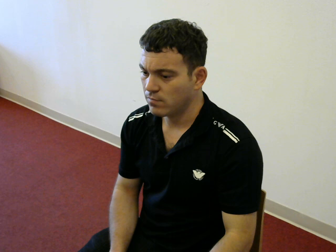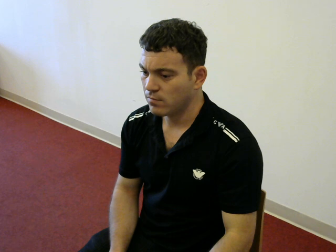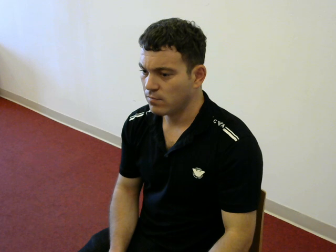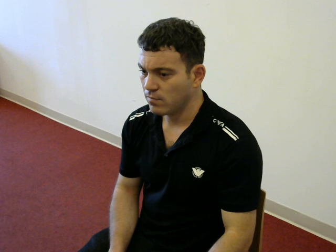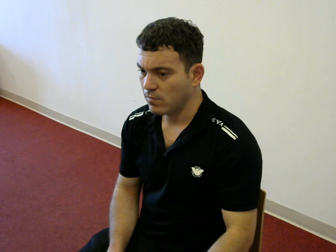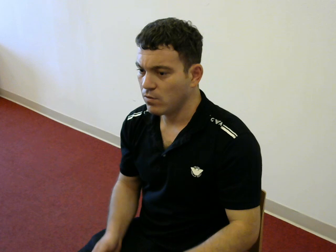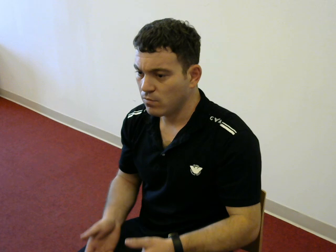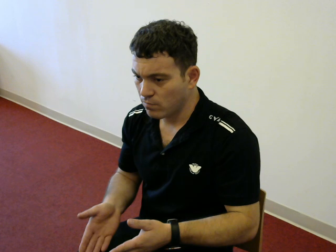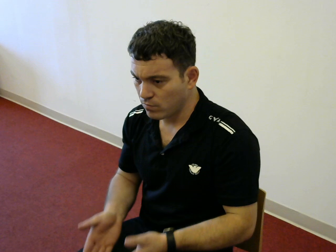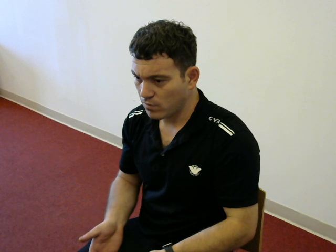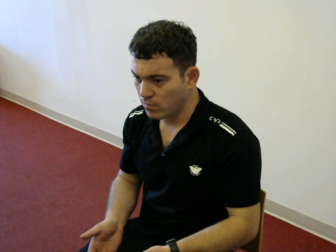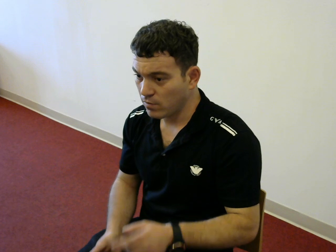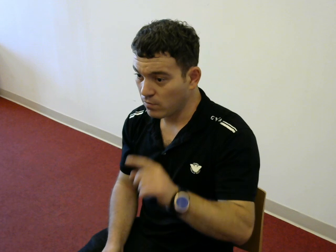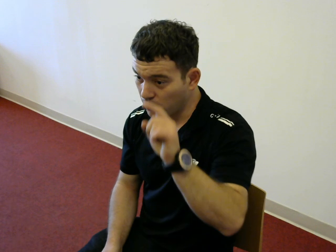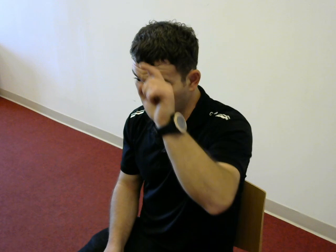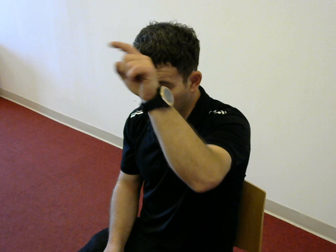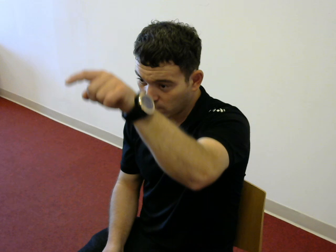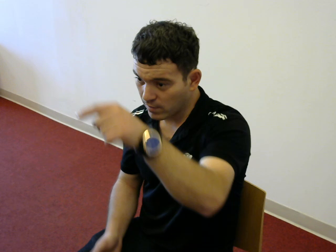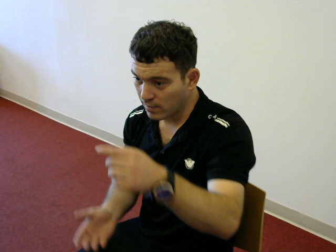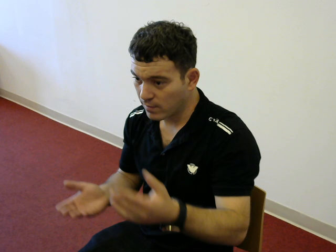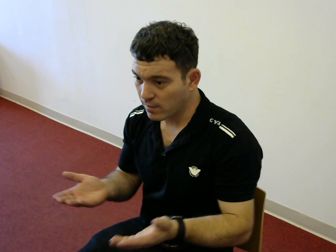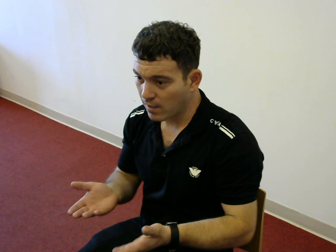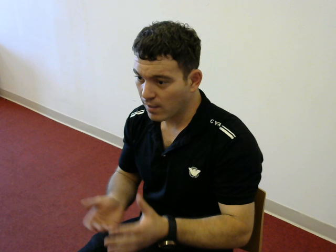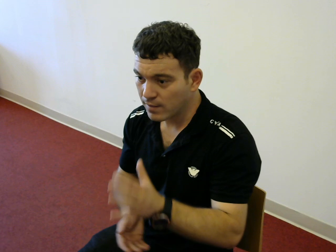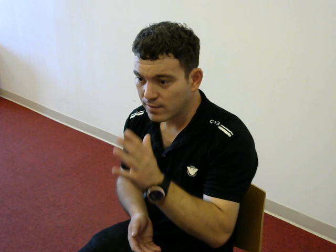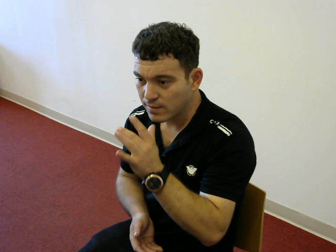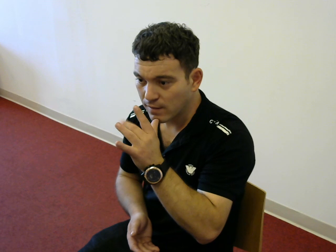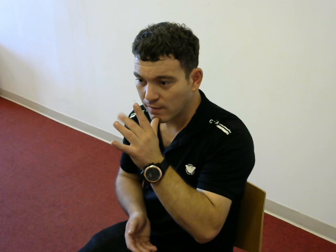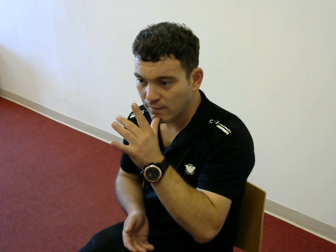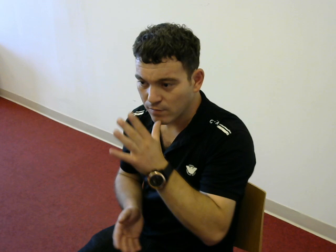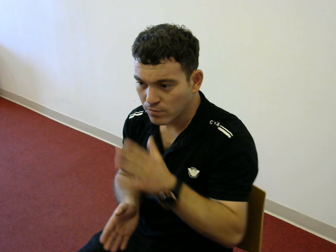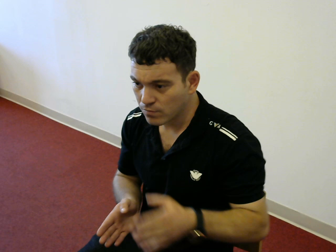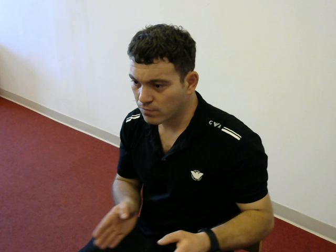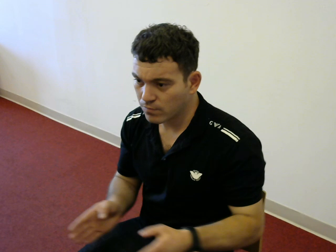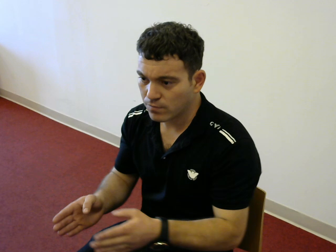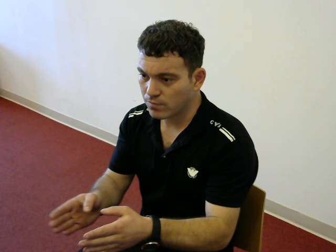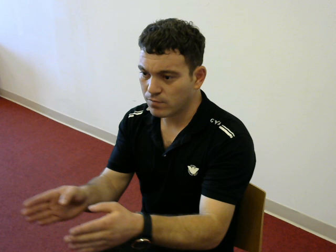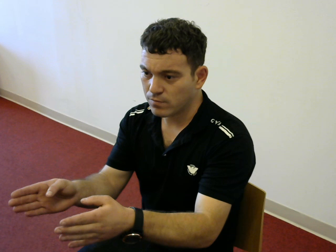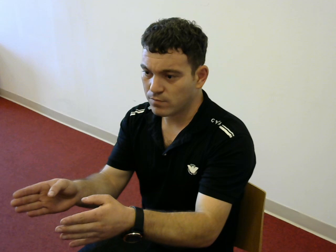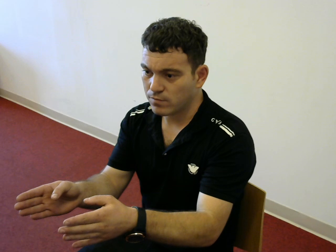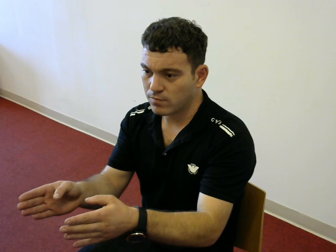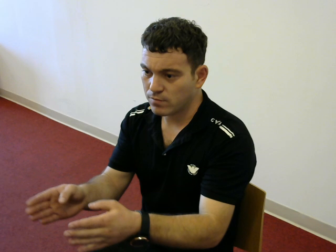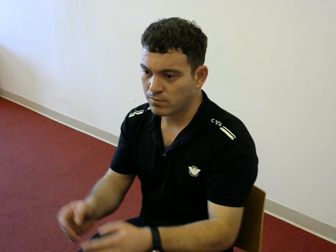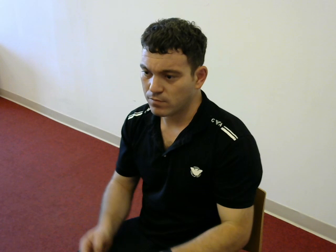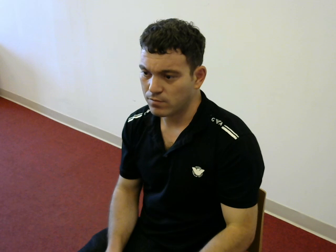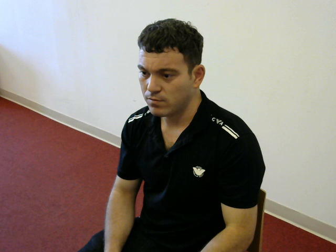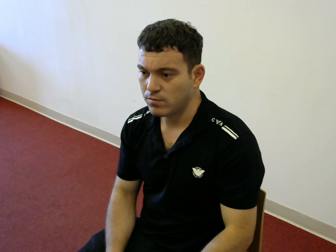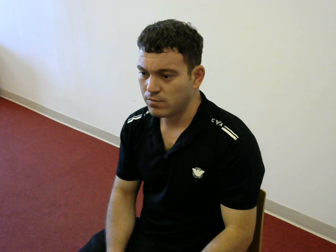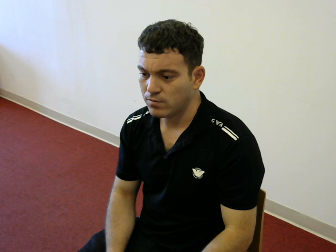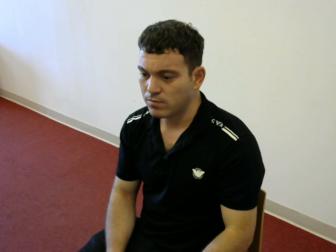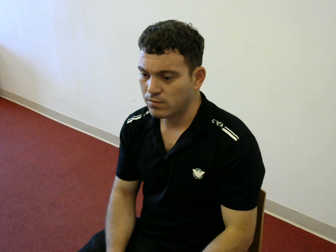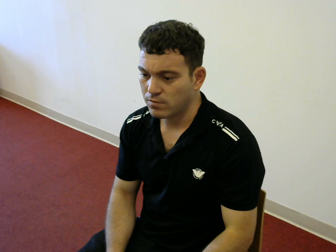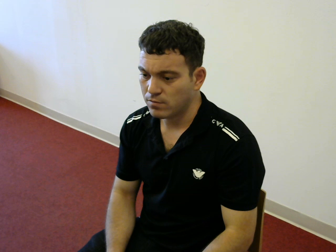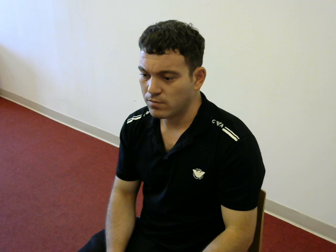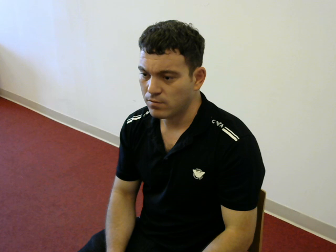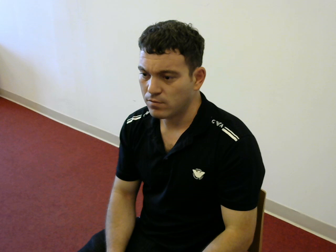Burdan oraya nə qədər vaxt yoldur?